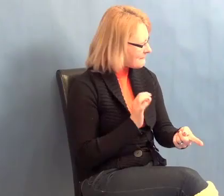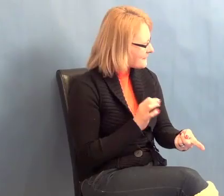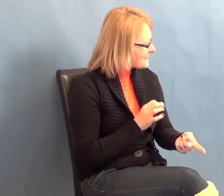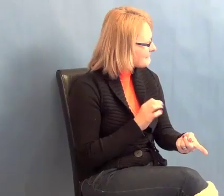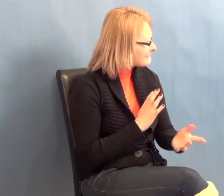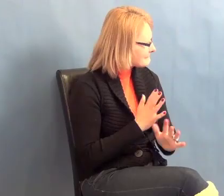Mniej więcej.